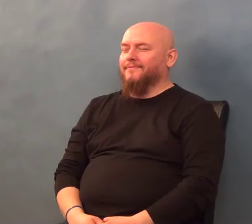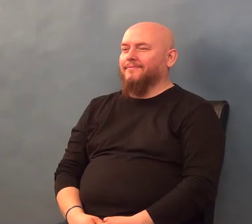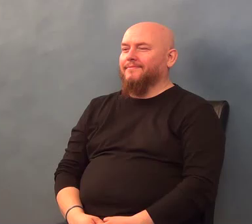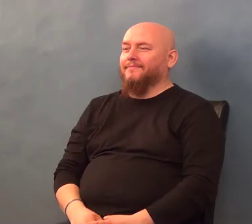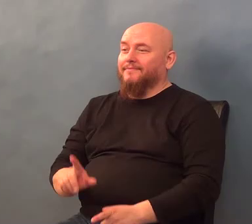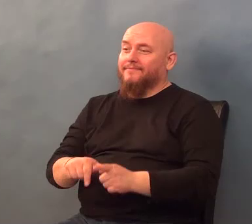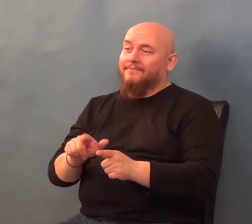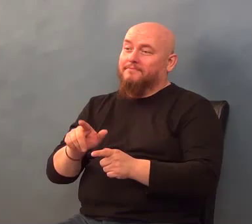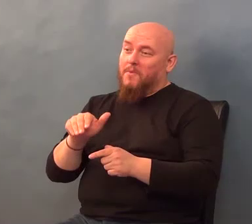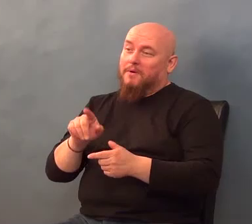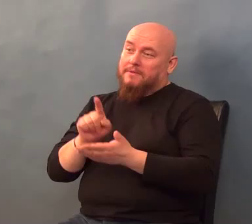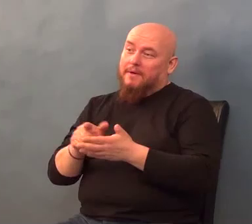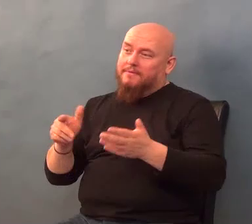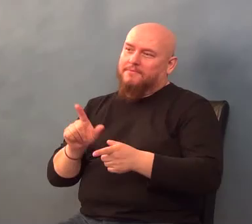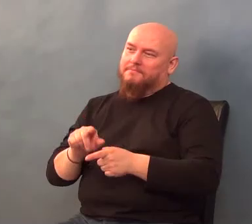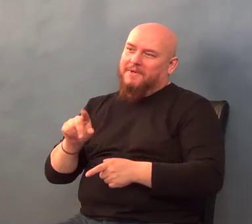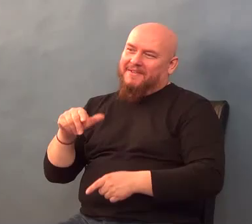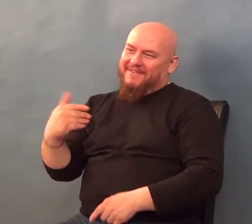Może uda ci się zdać egzamin i dostaniesz prawo jazdy.